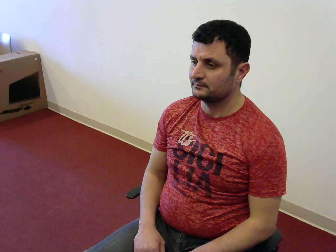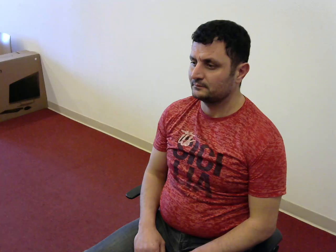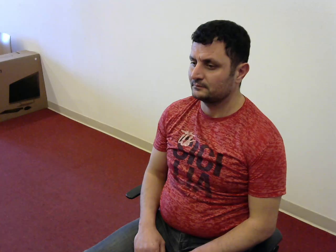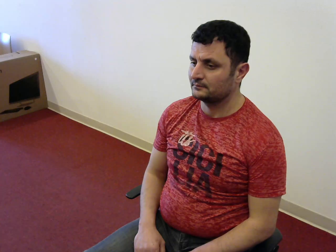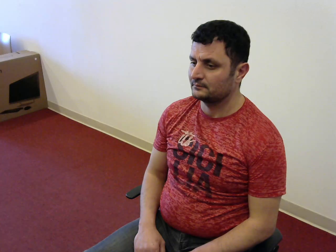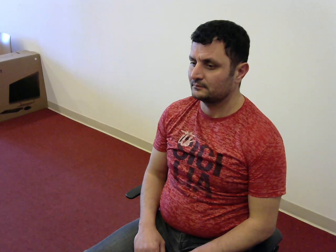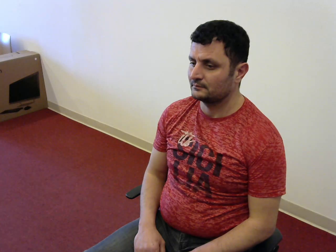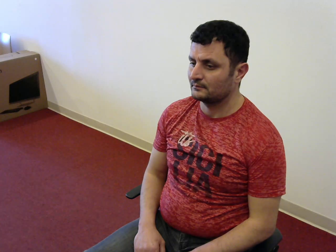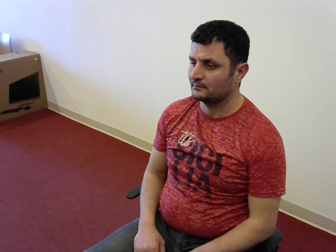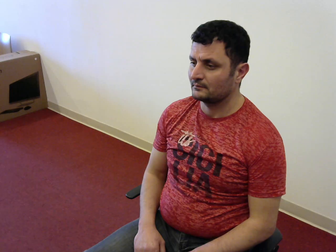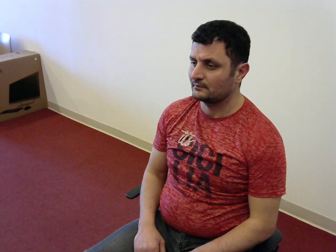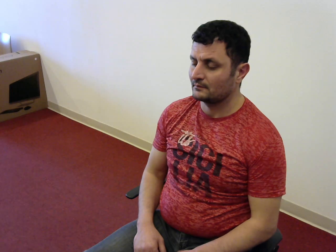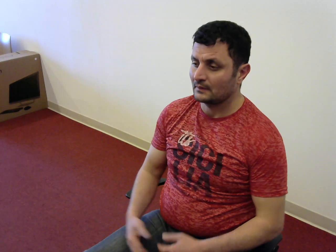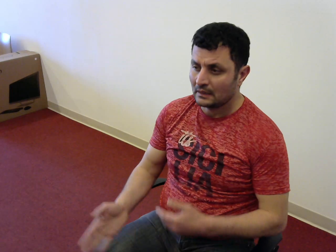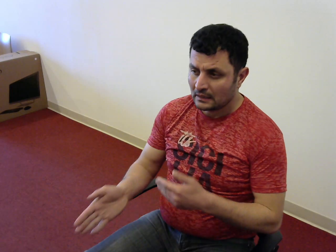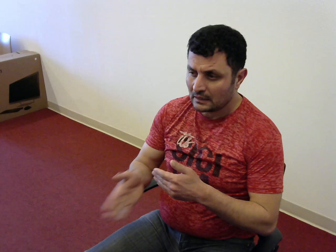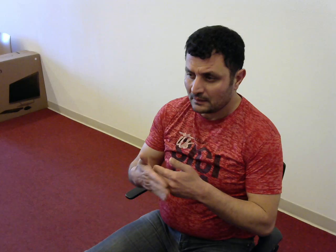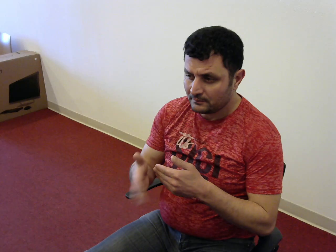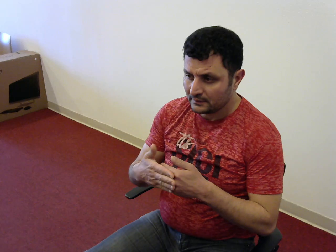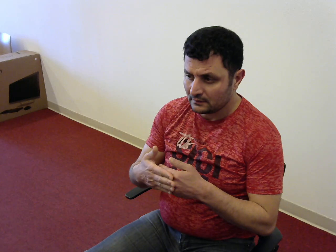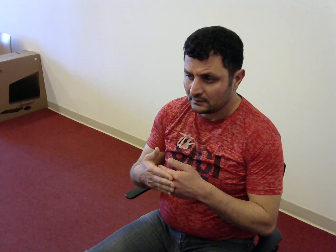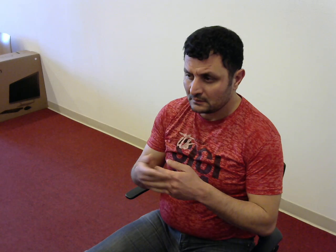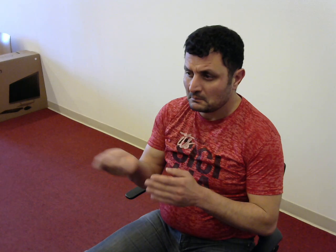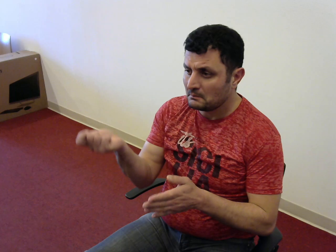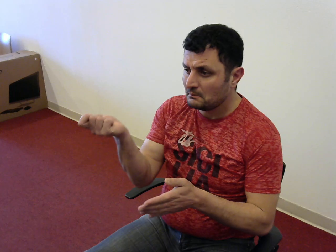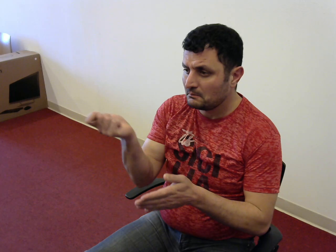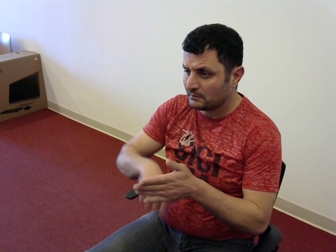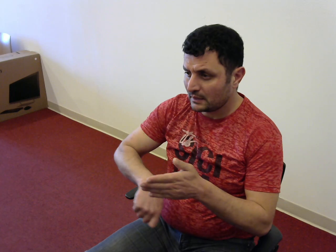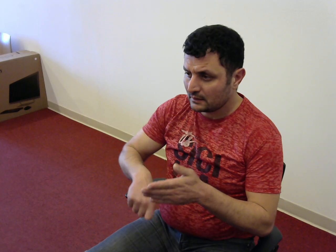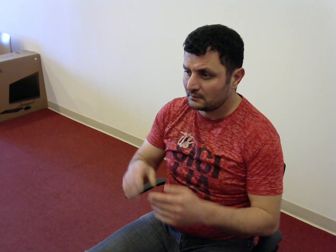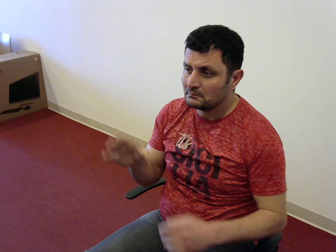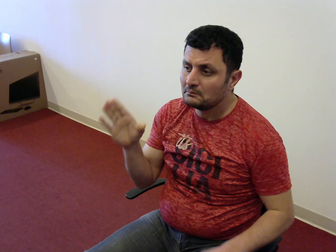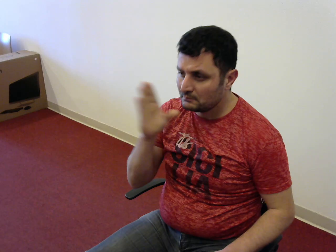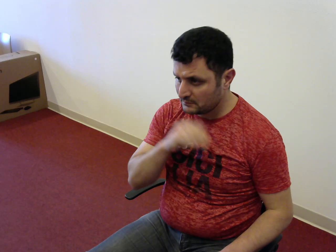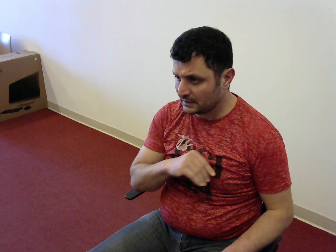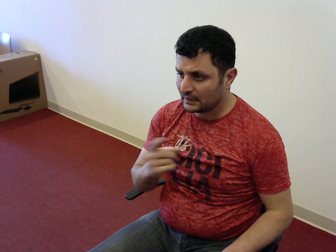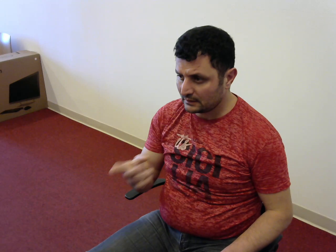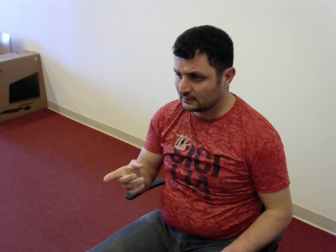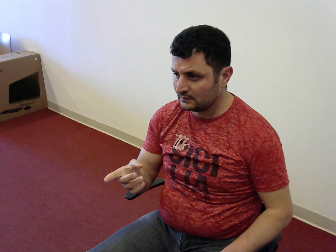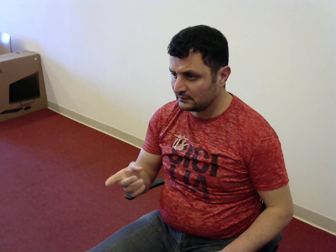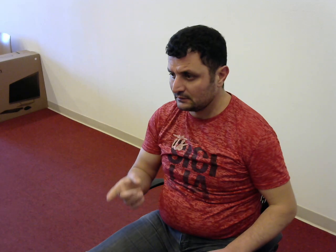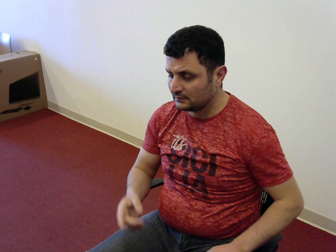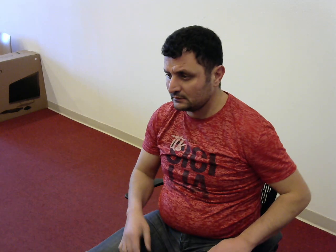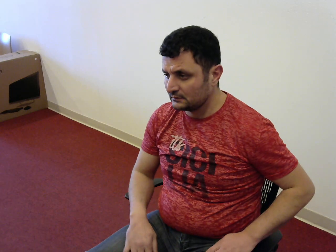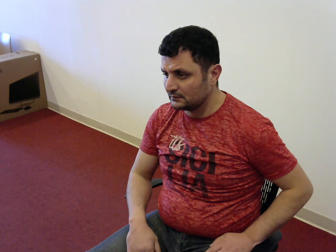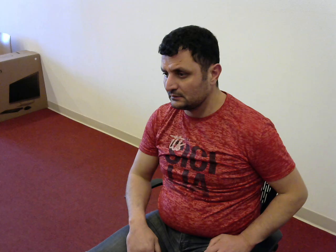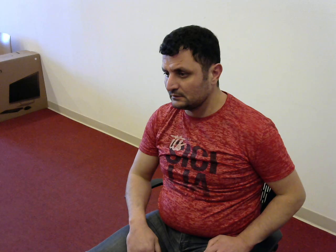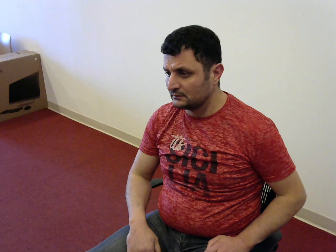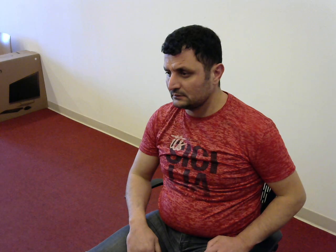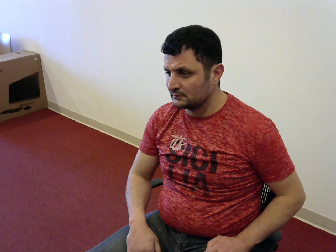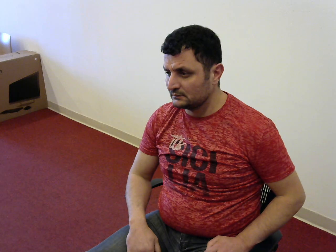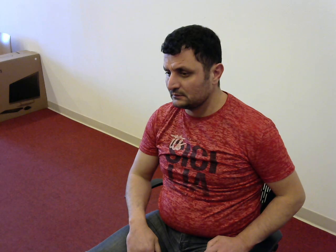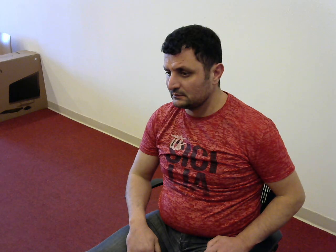Qapını bağlaya bilərsinizmi?